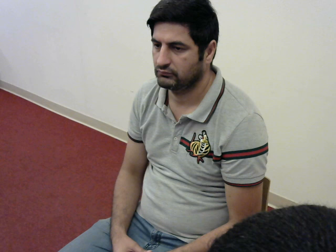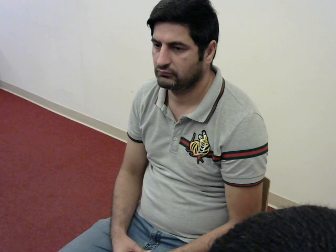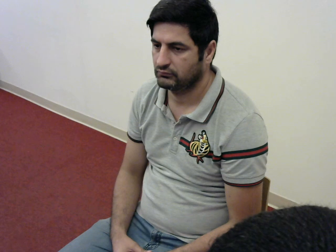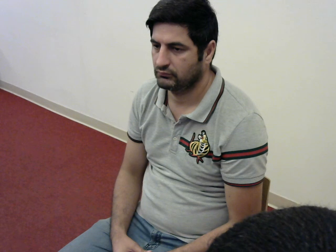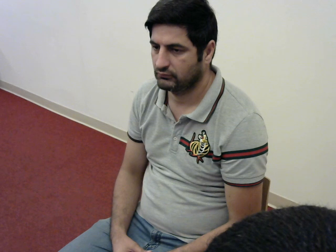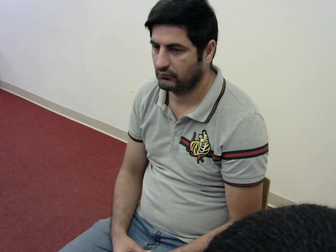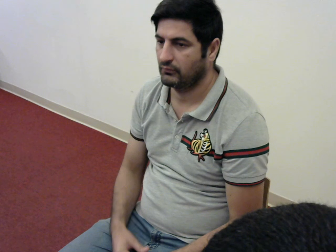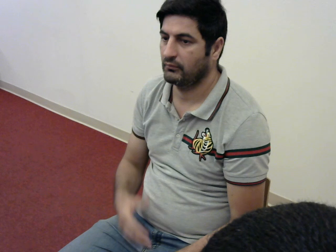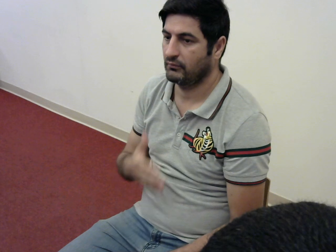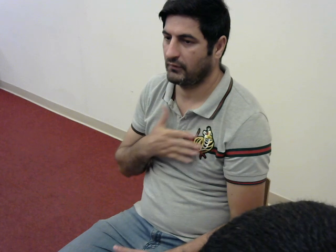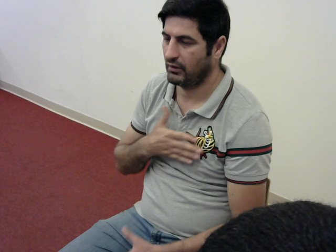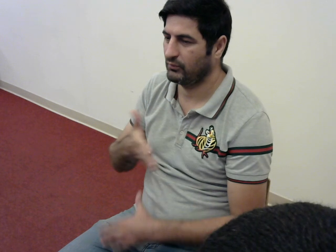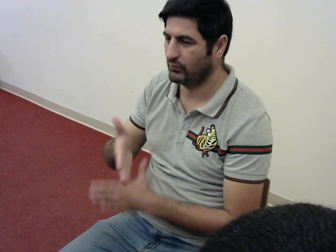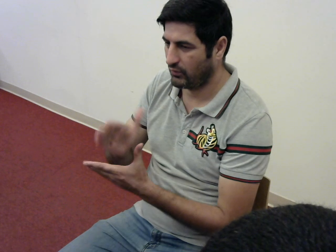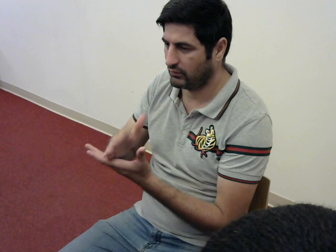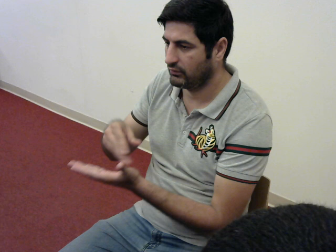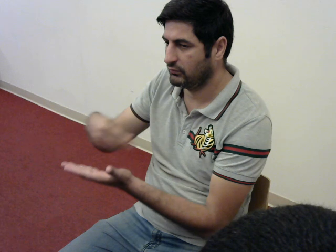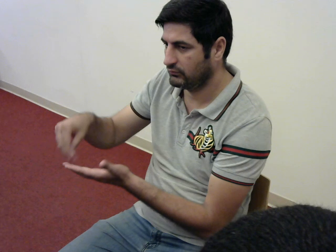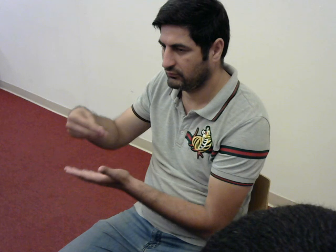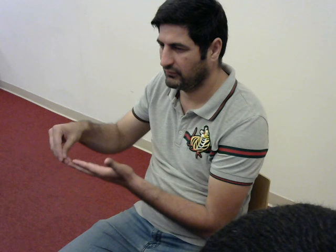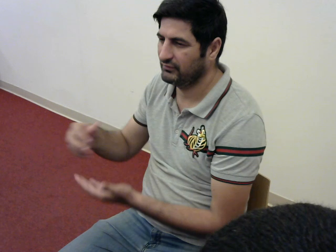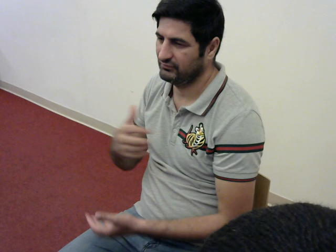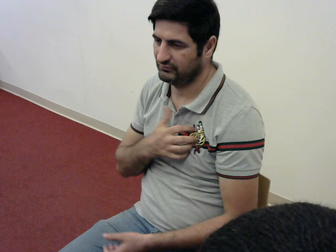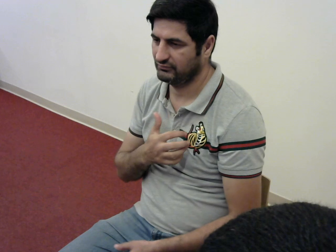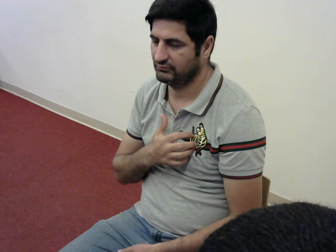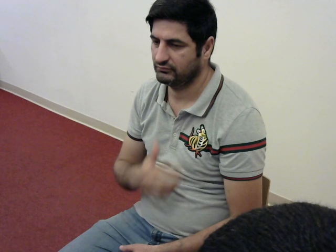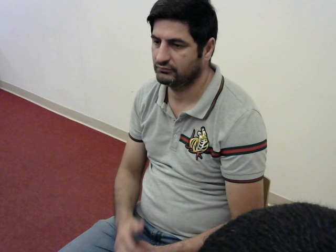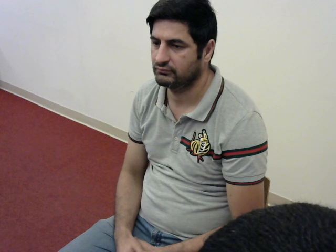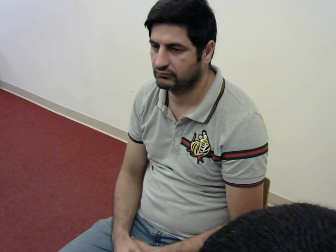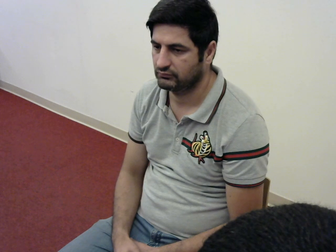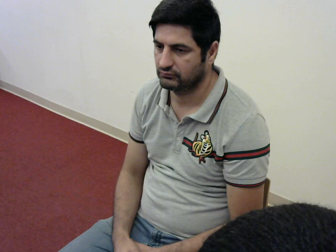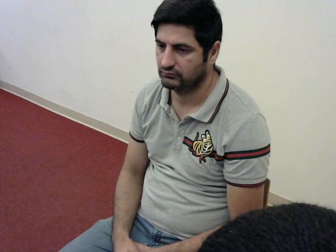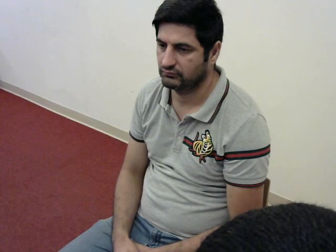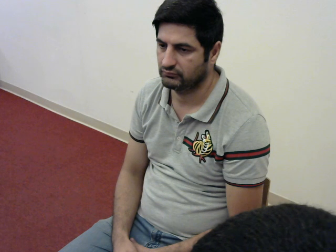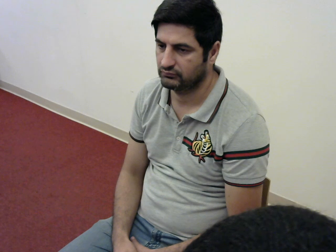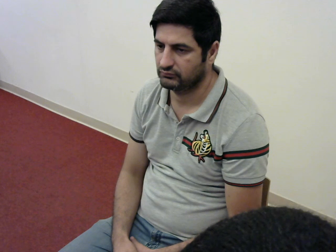Mən çörək almaq istəyirəm